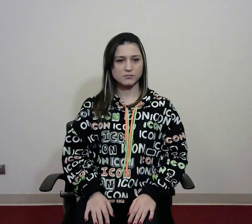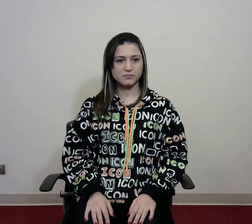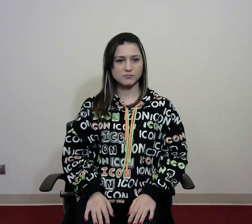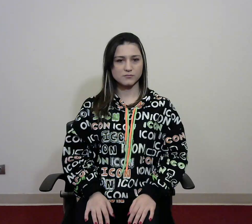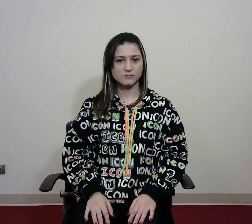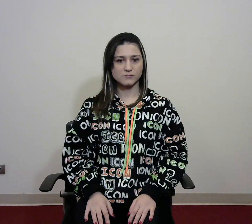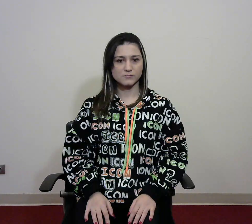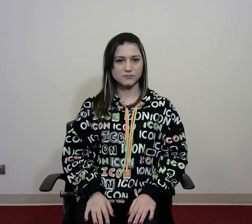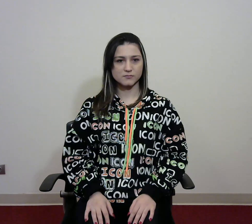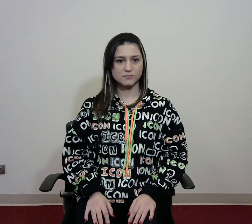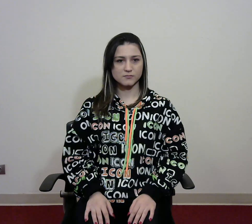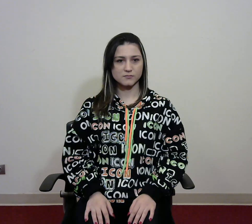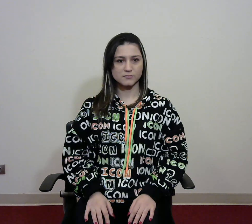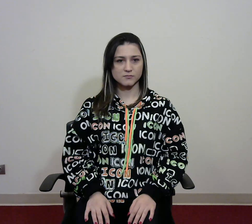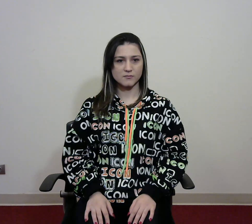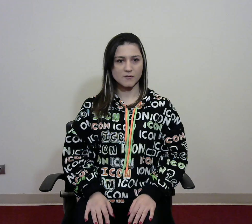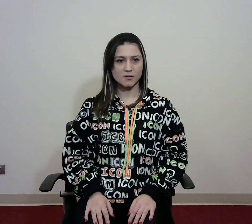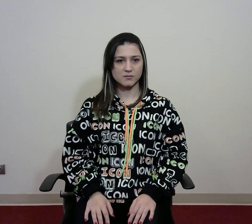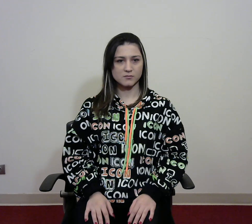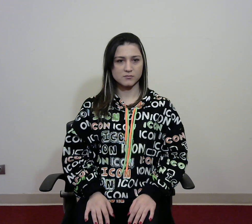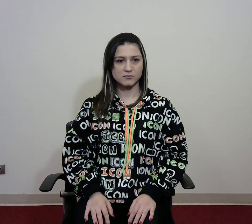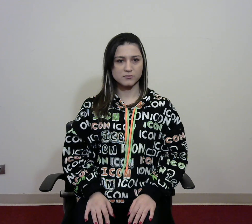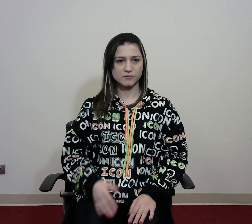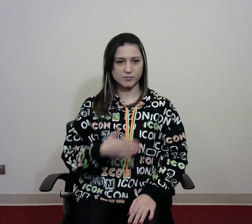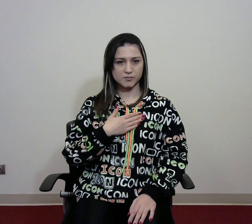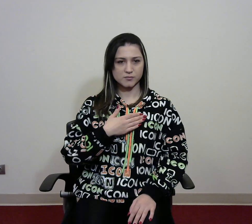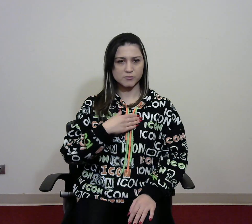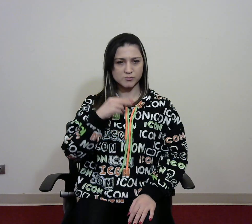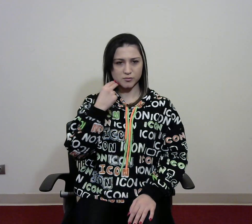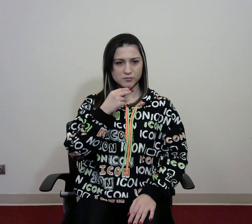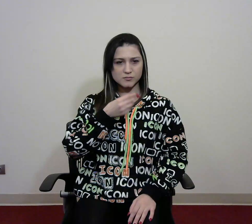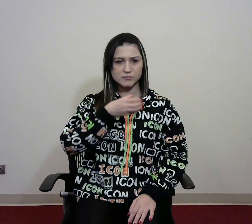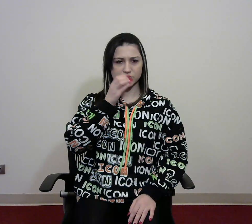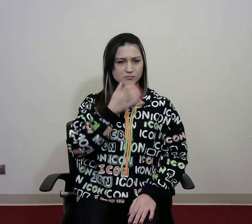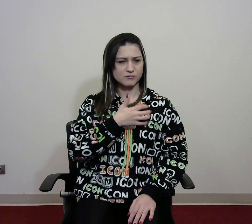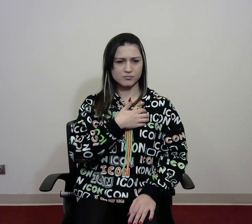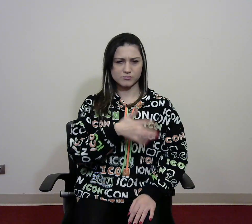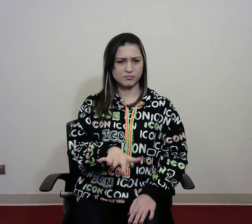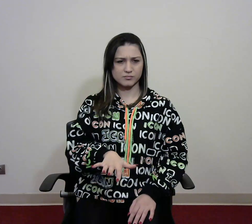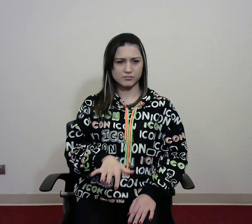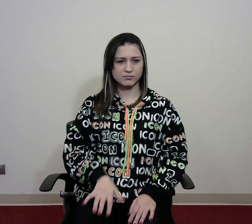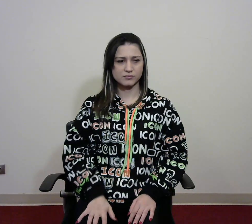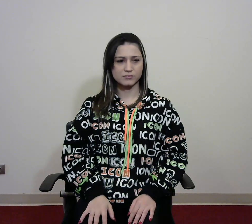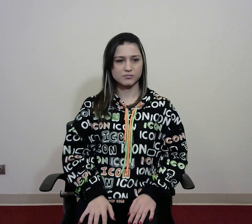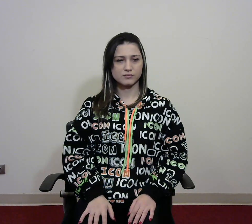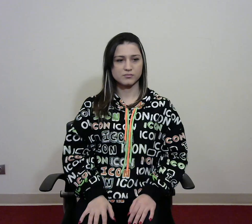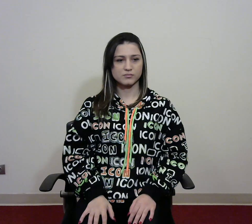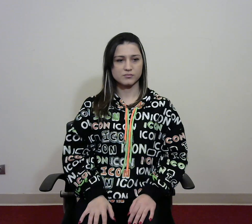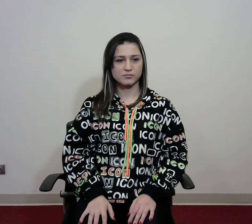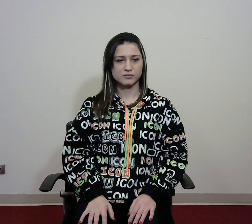Mən çay içmək istəmirəm